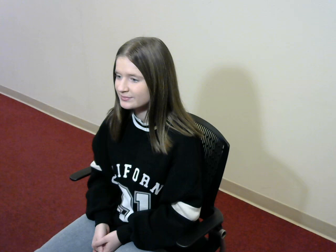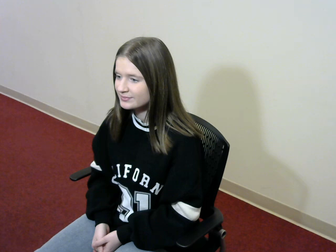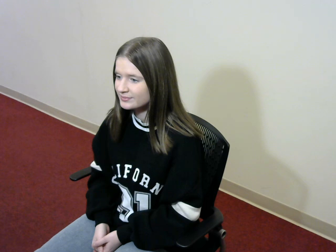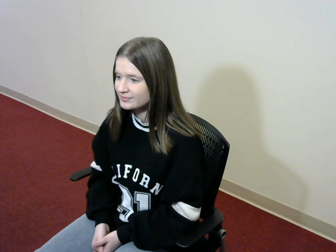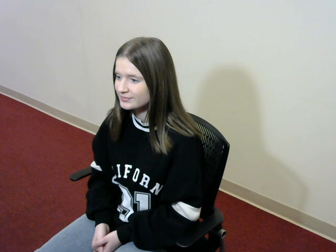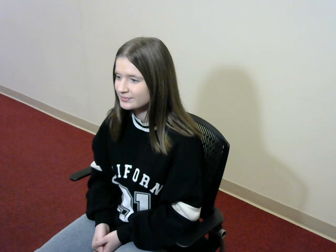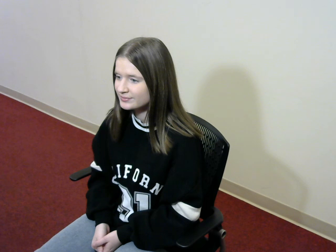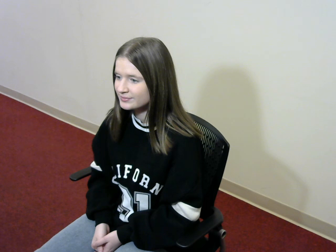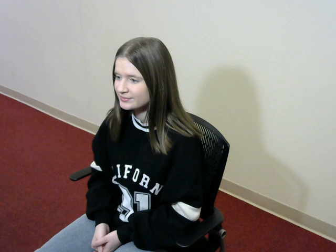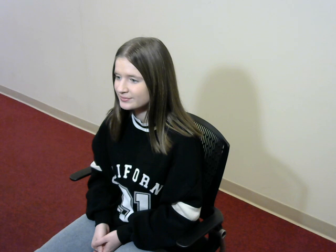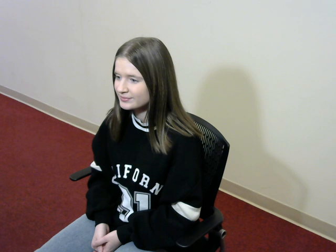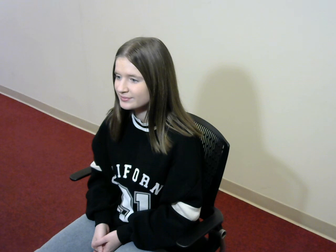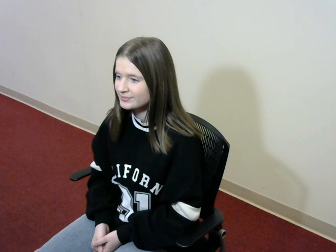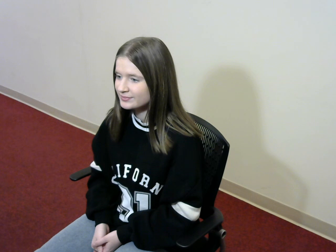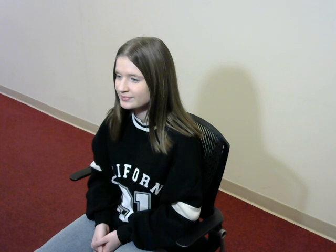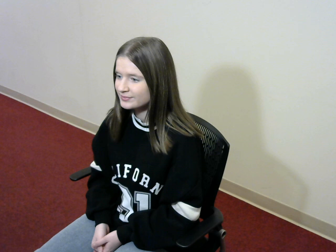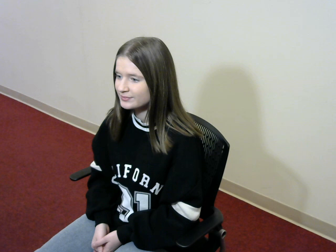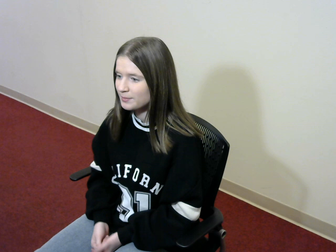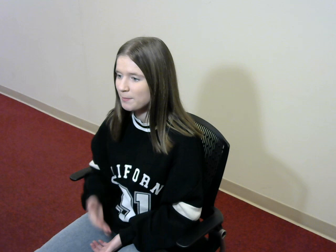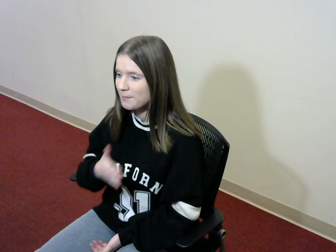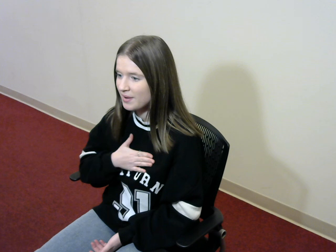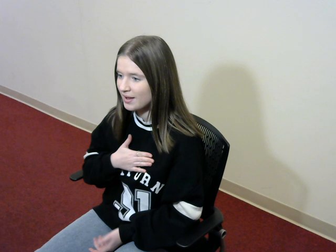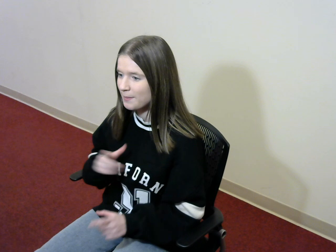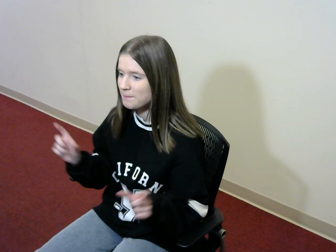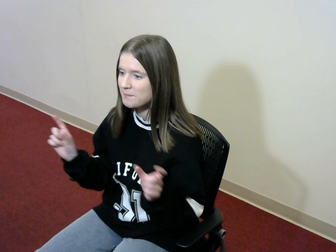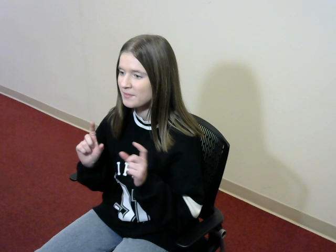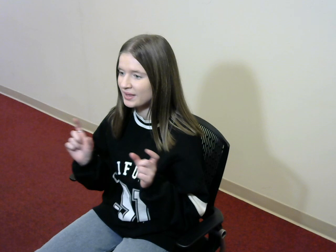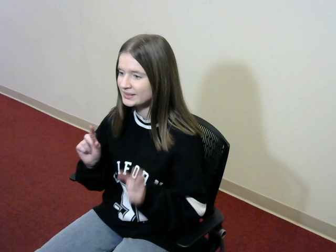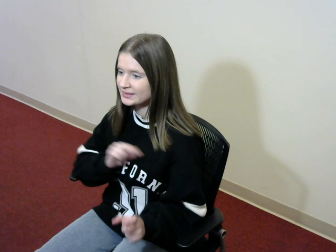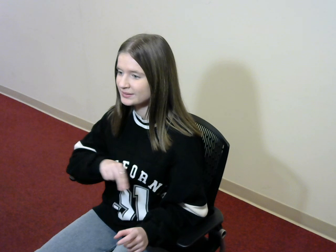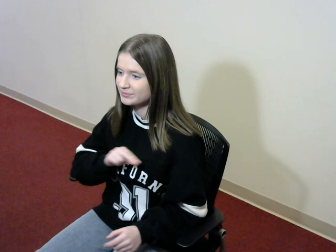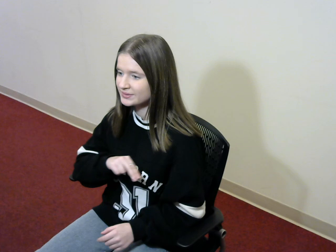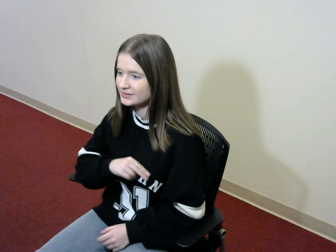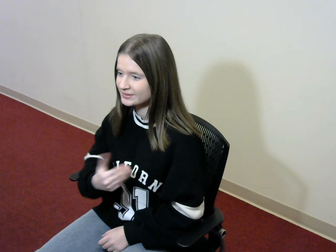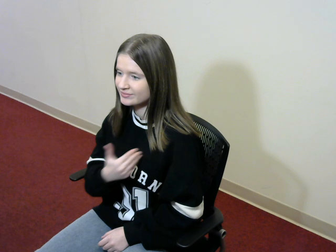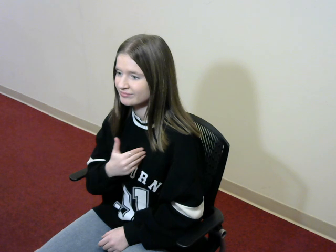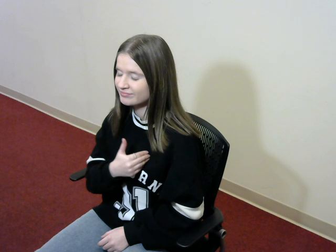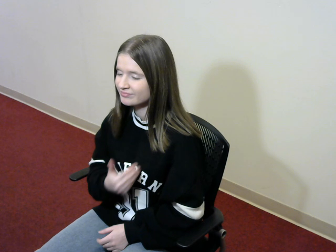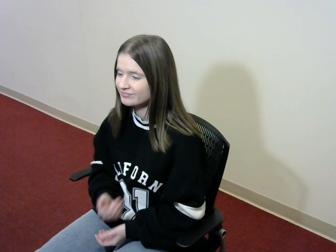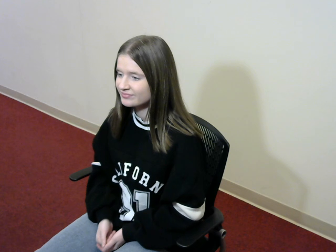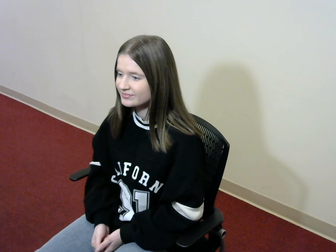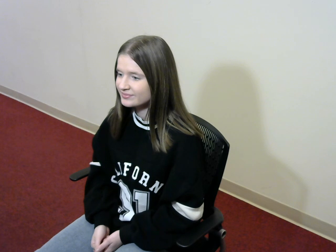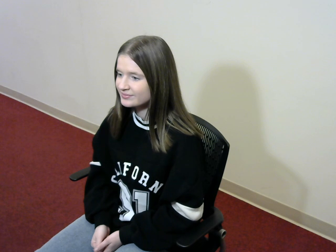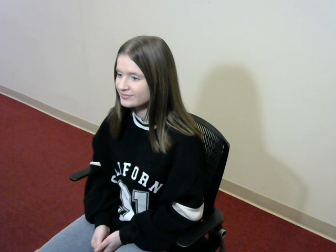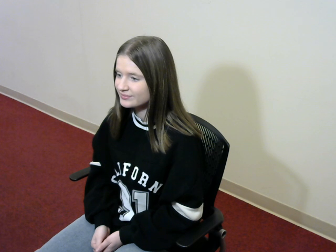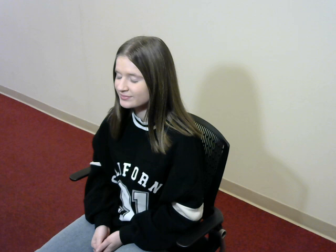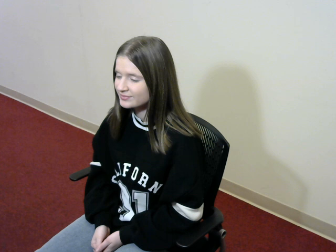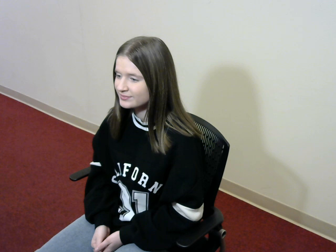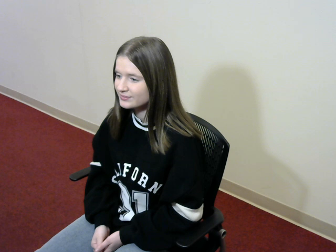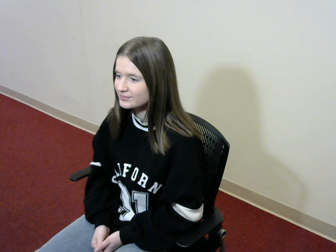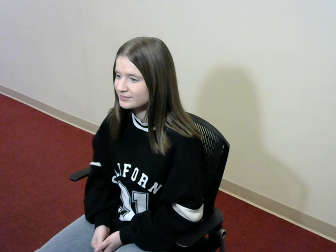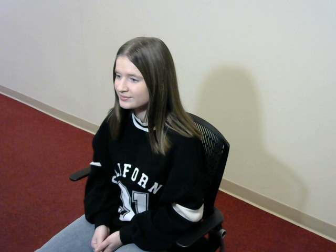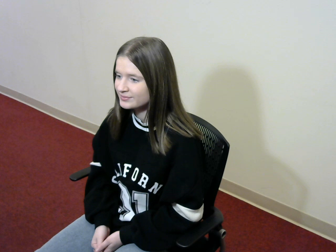Mən marketdə işləmək istəyirəm